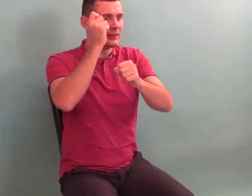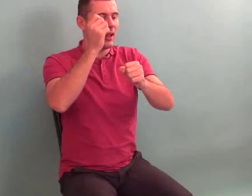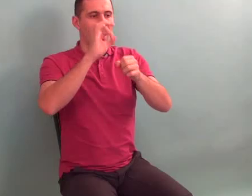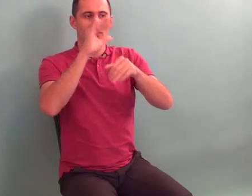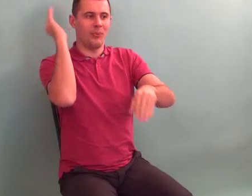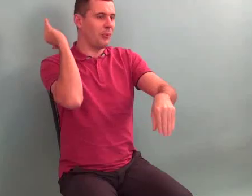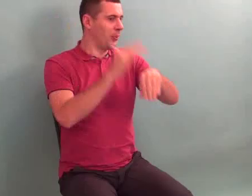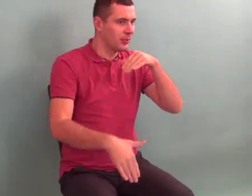Na szczęście nie zrobili tego.